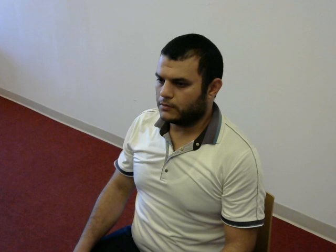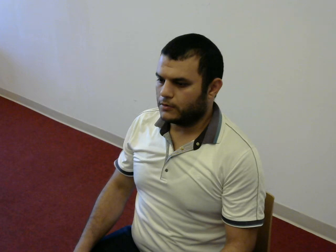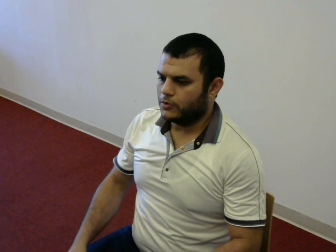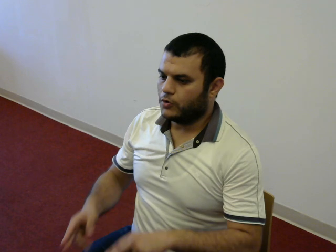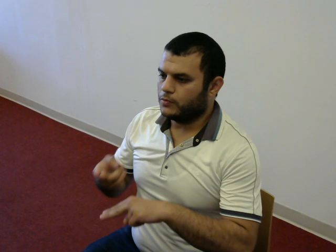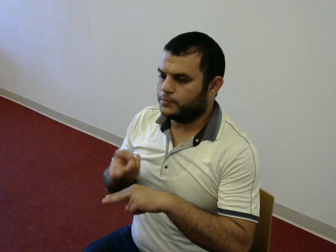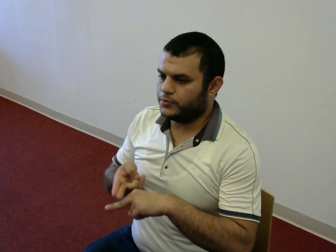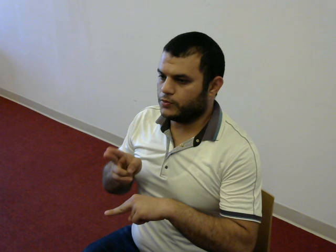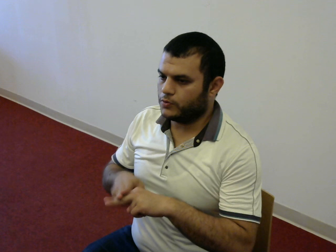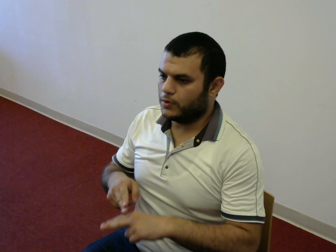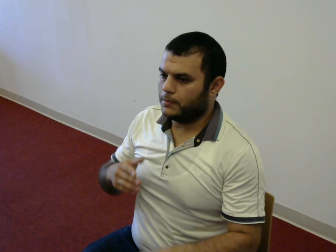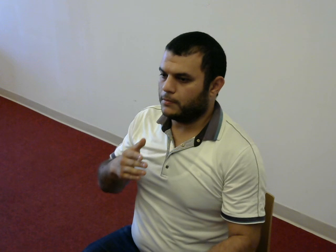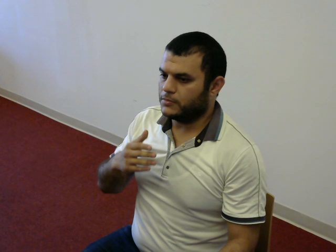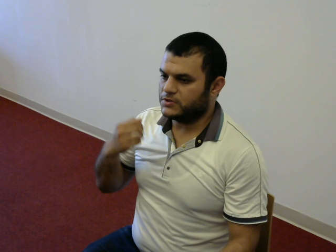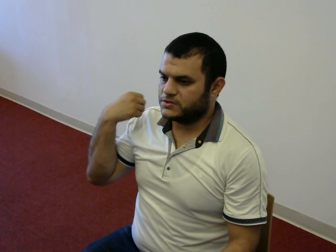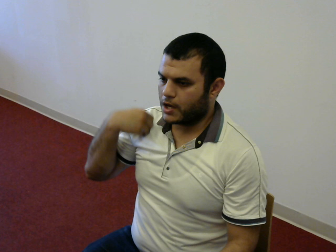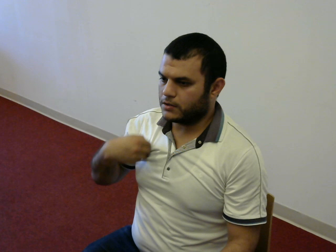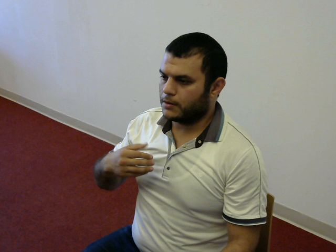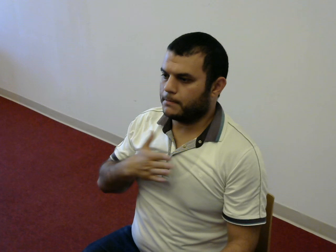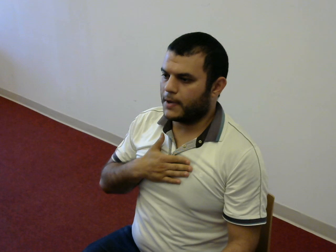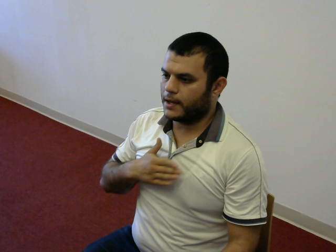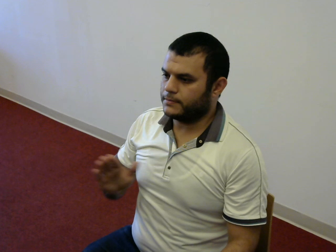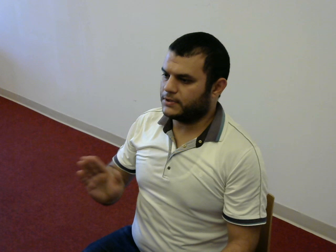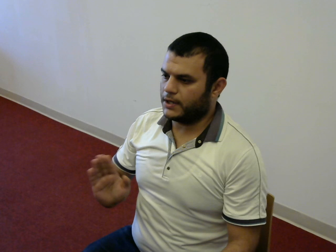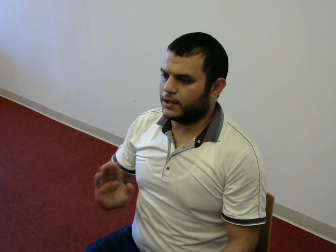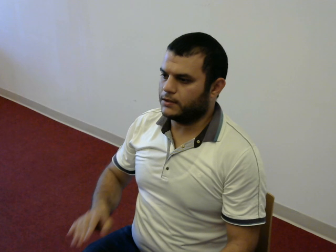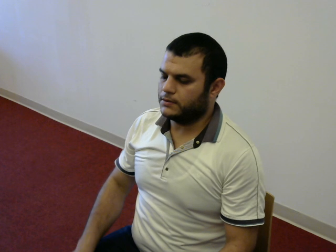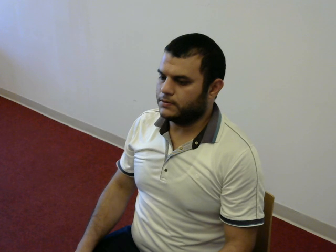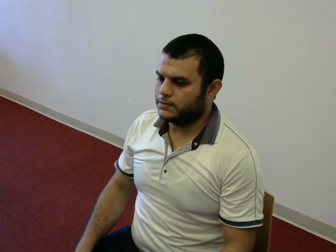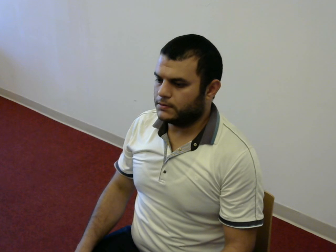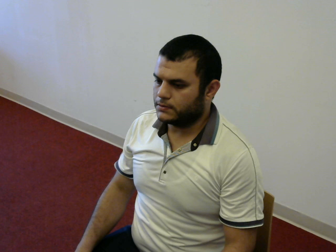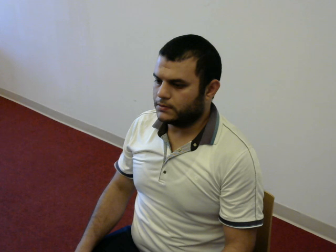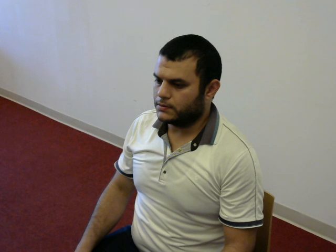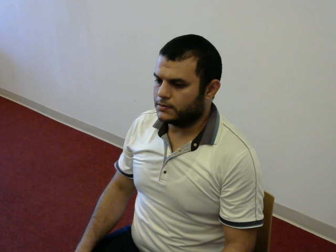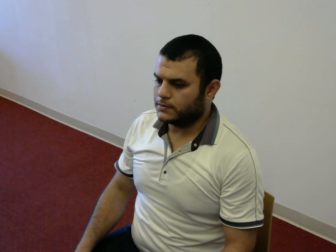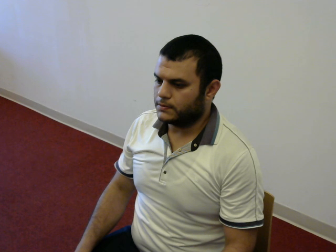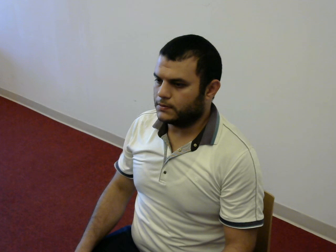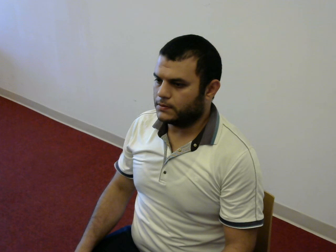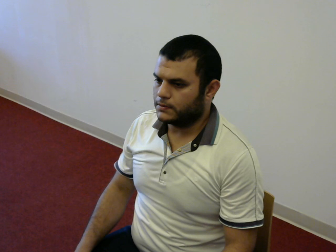Bu çanta mənim deyil